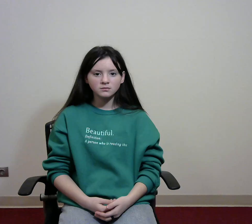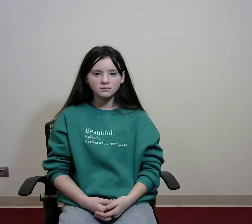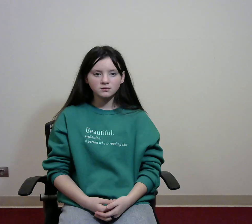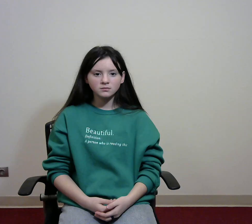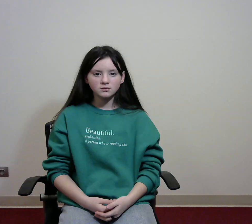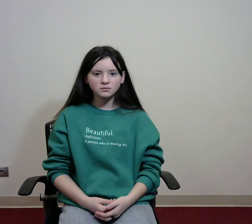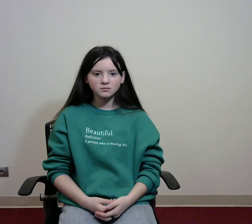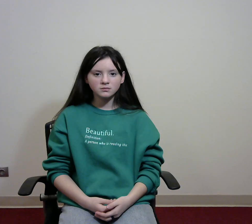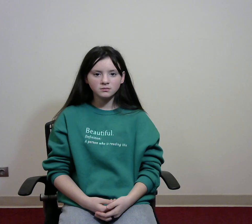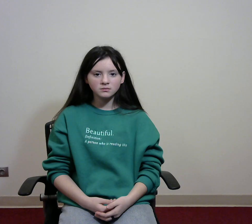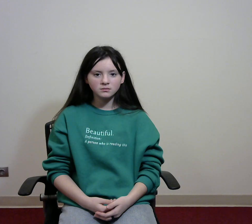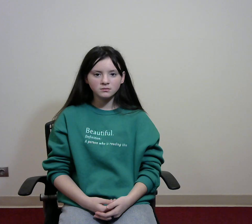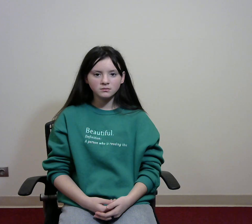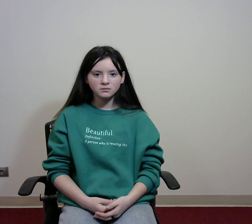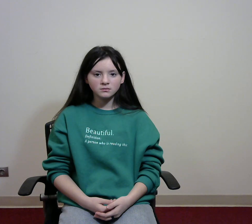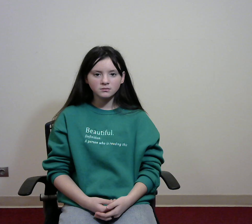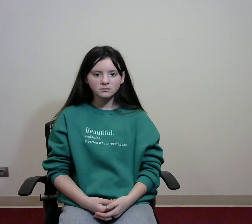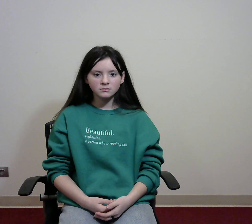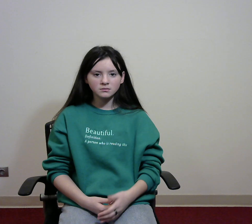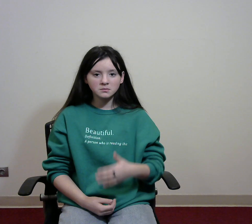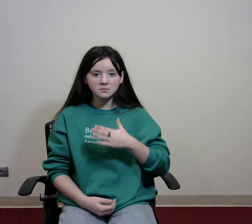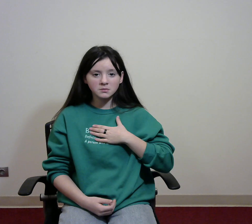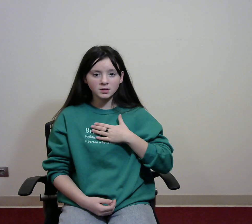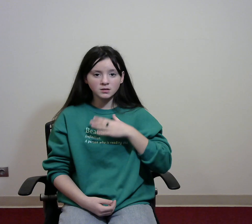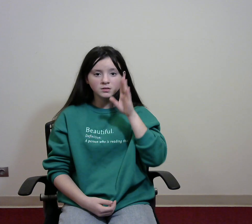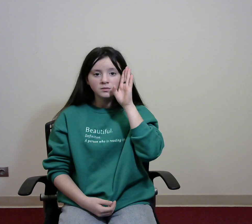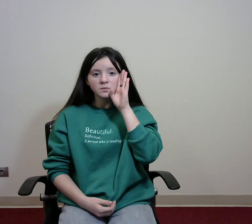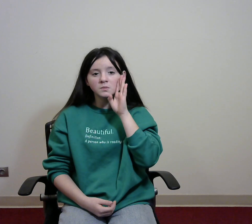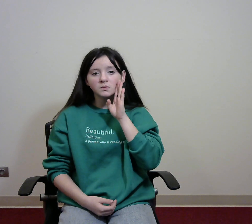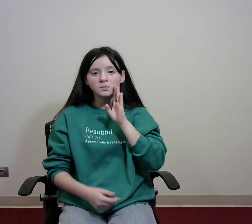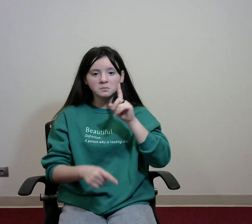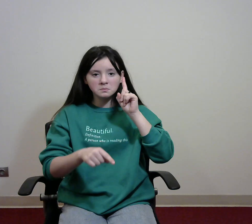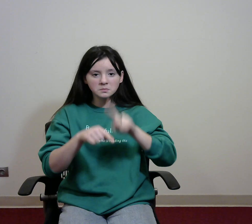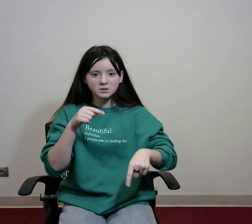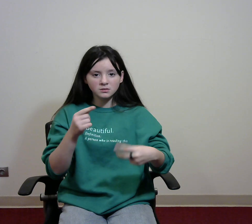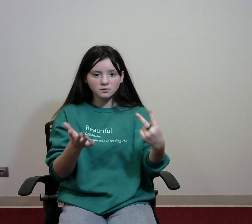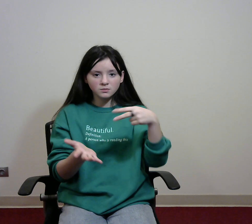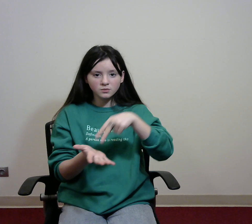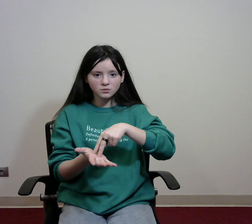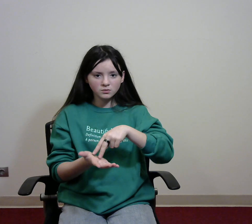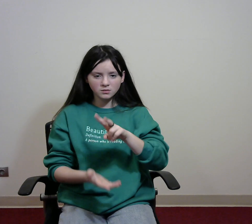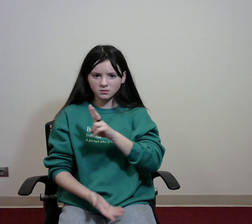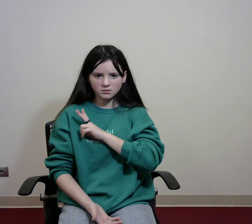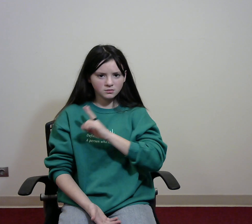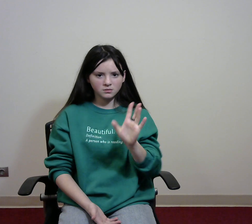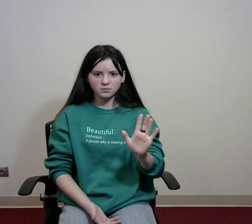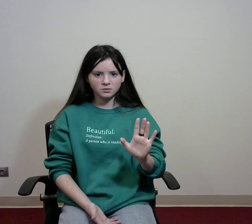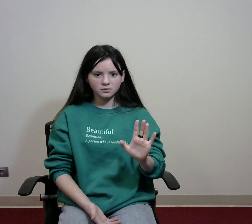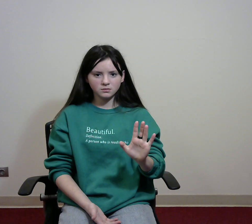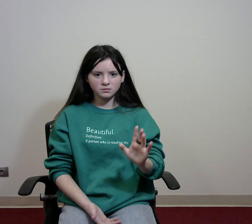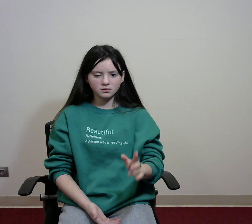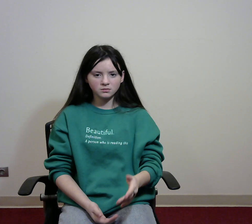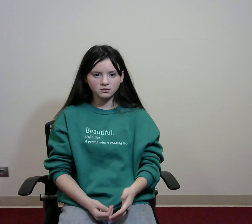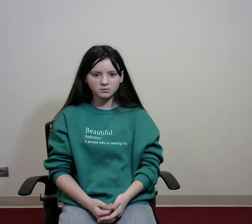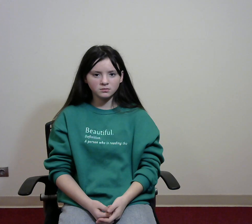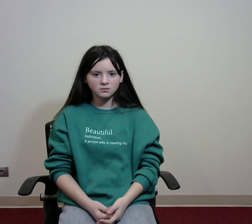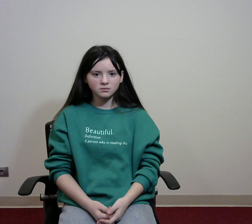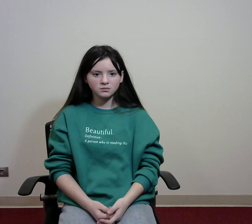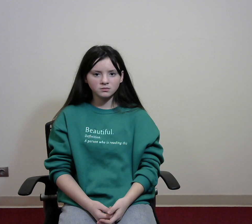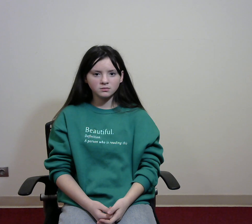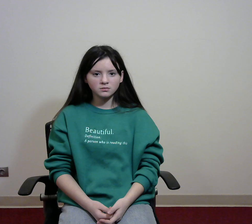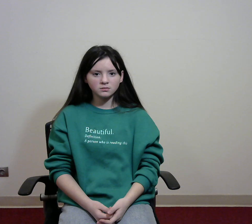Mən səhərlər tez durmağı sevmirəm